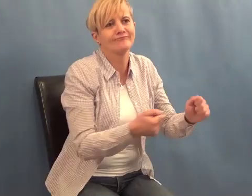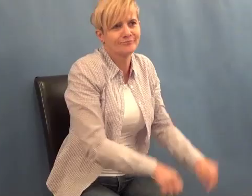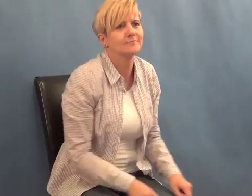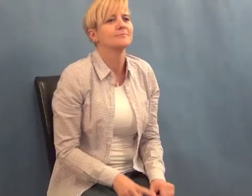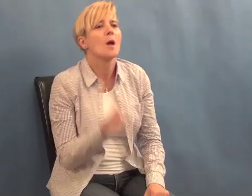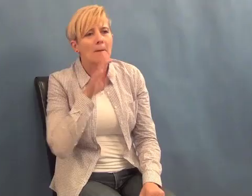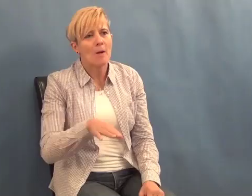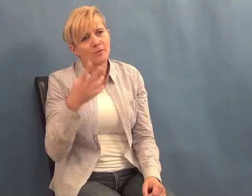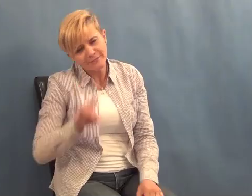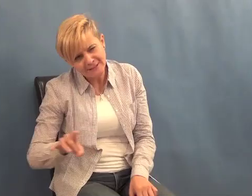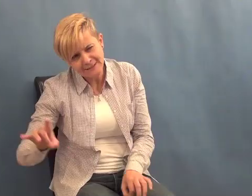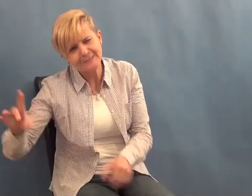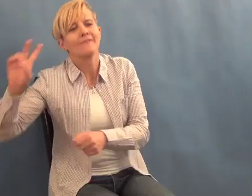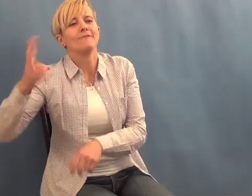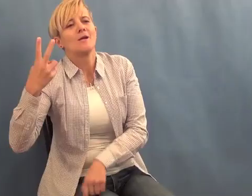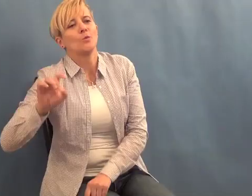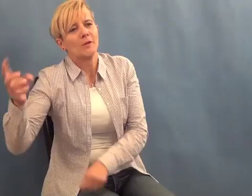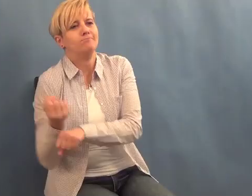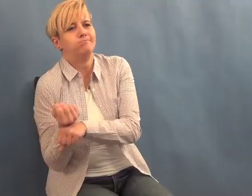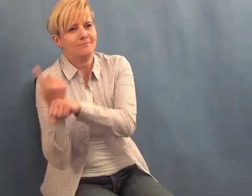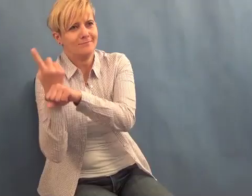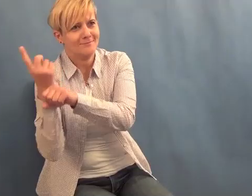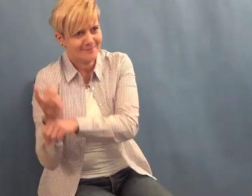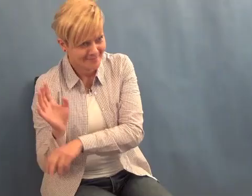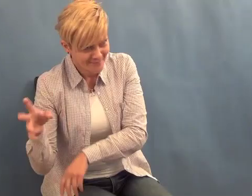Mały chłopak biegnie, po raz drugi, biegnie i rzuca, no, po raz drugi.